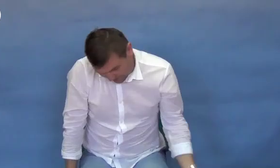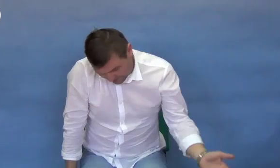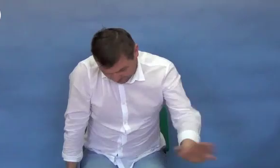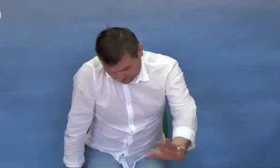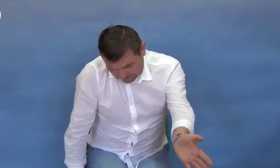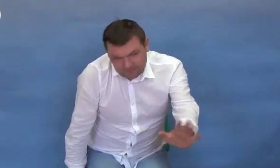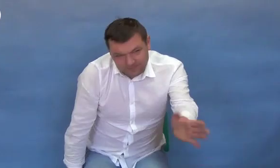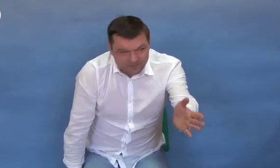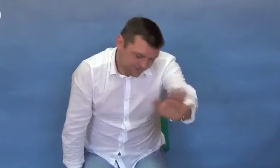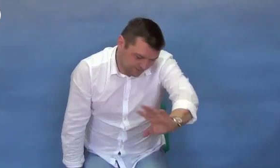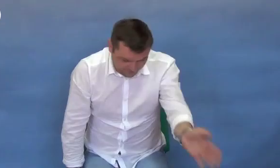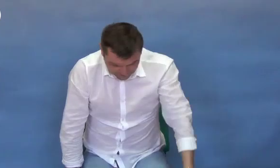Nie bardzo.